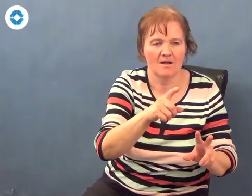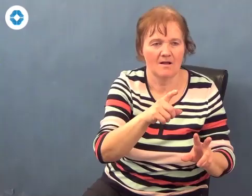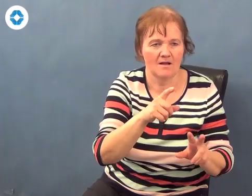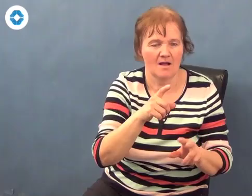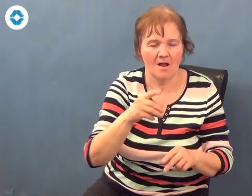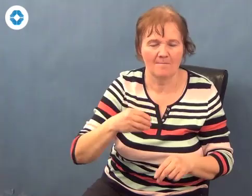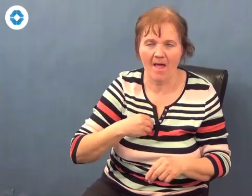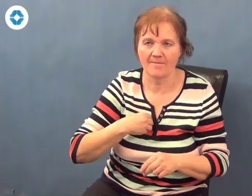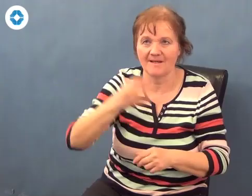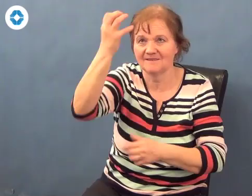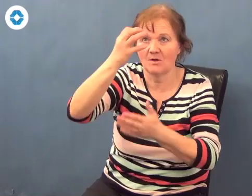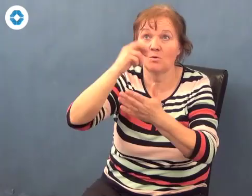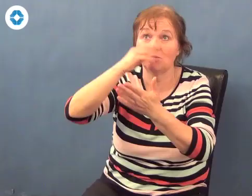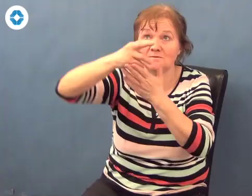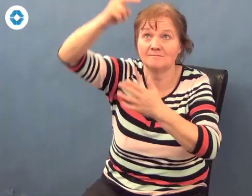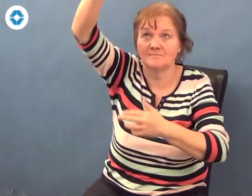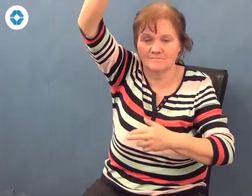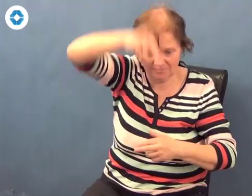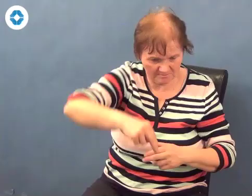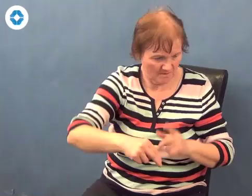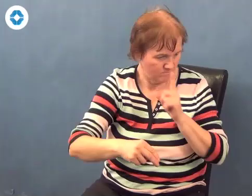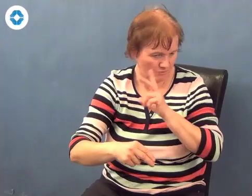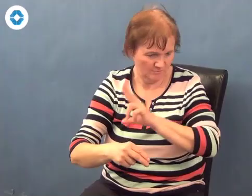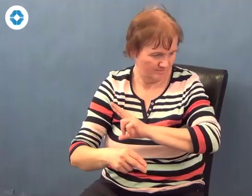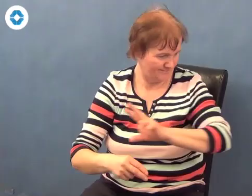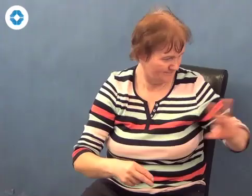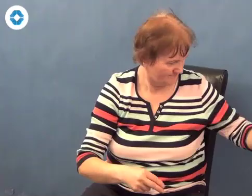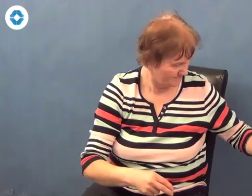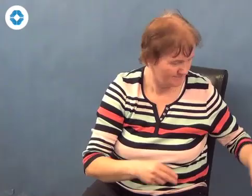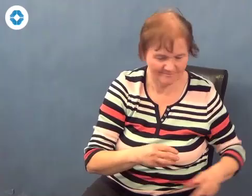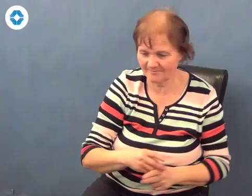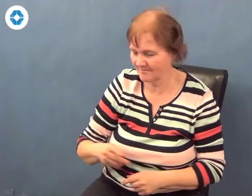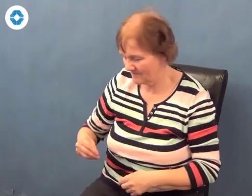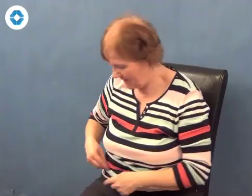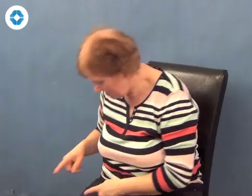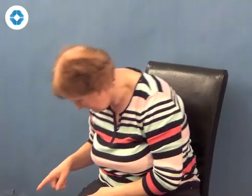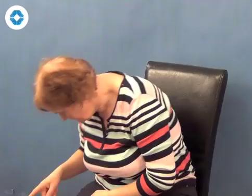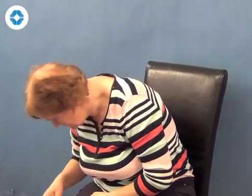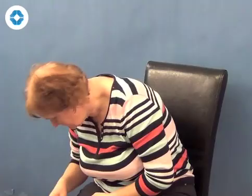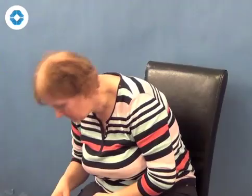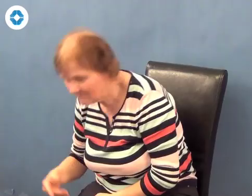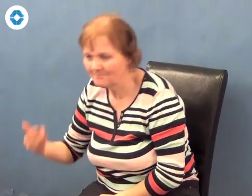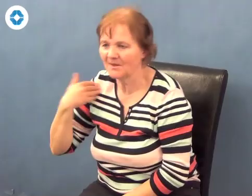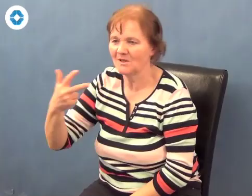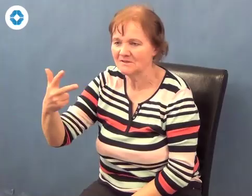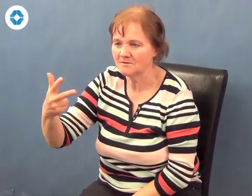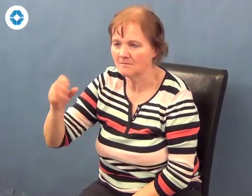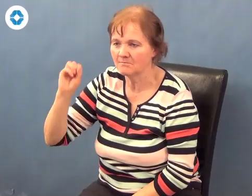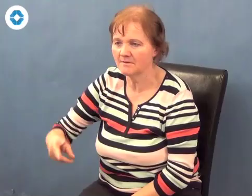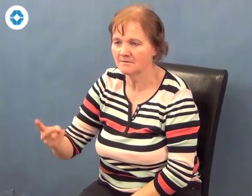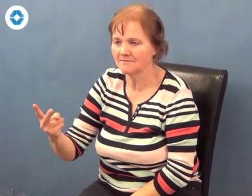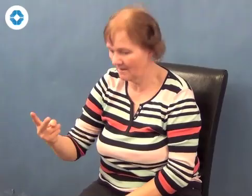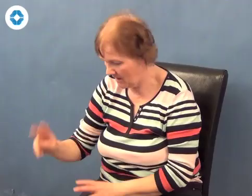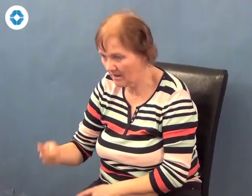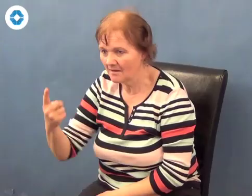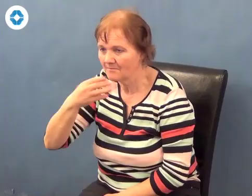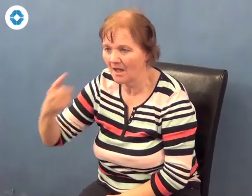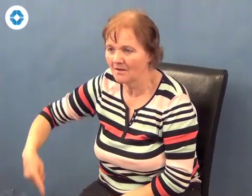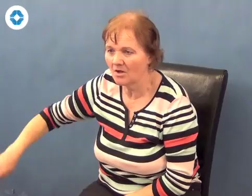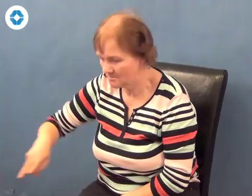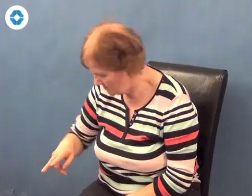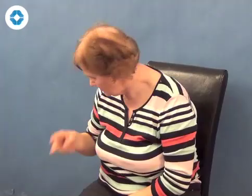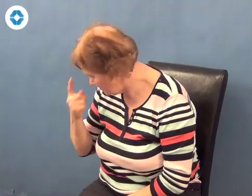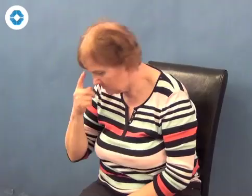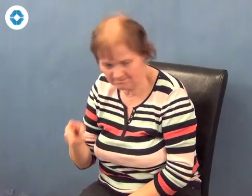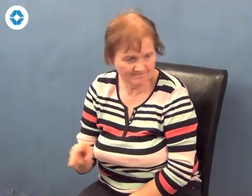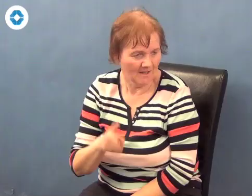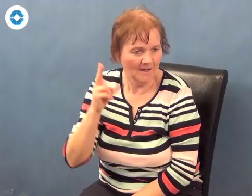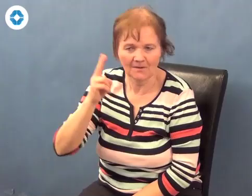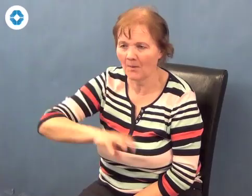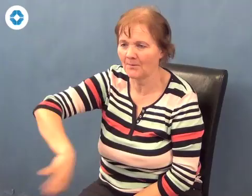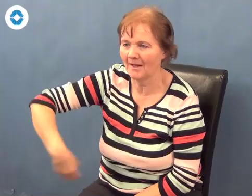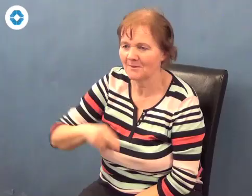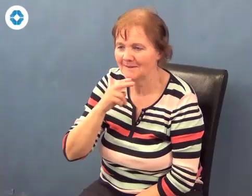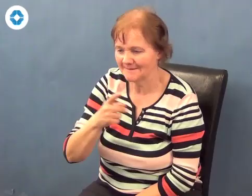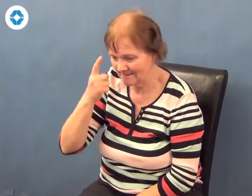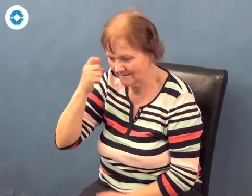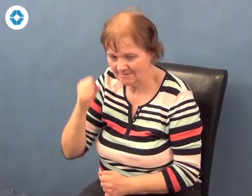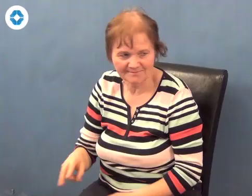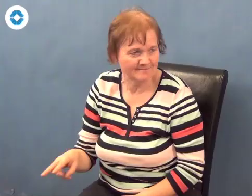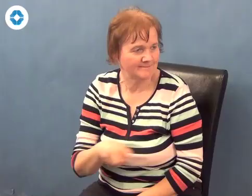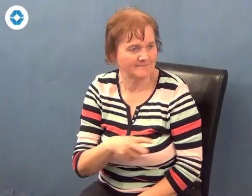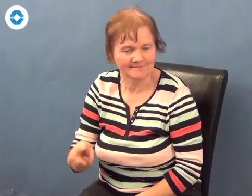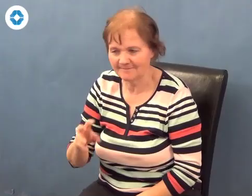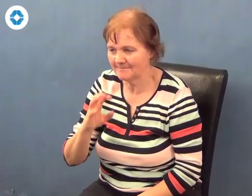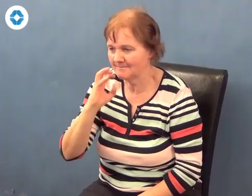Pan zrywa gruszki, schodzi z drabiny. Patrzy, że brakuje jednego kosza. Myśli, że ktoś go ukradł. Zastanawia się, rozgląda.